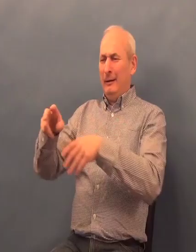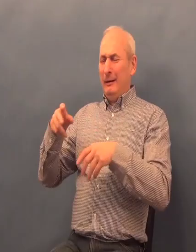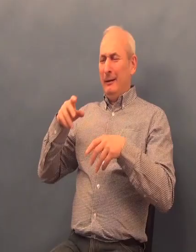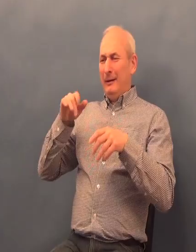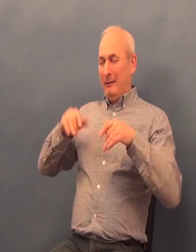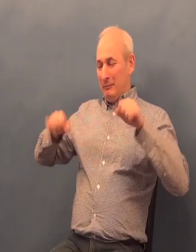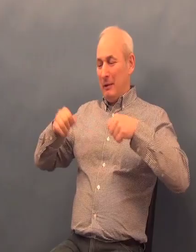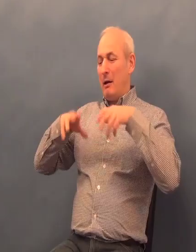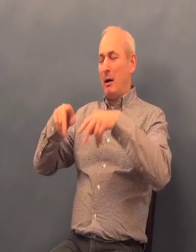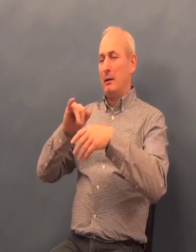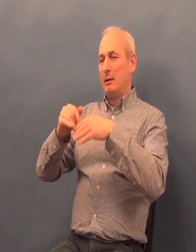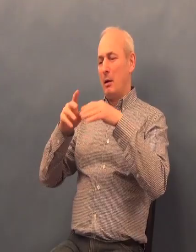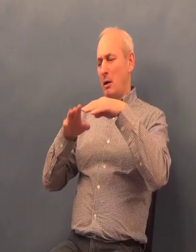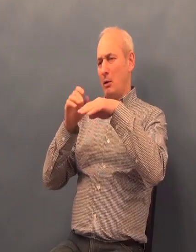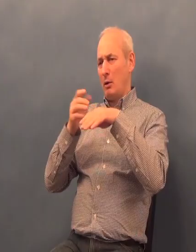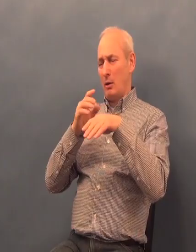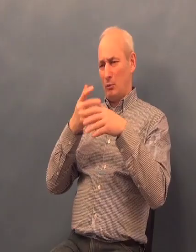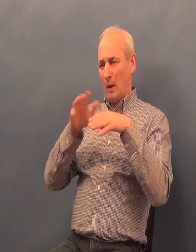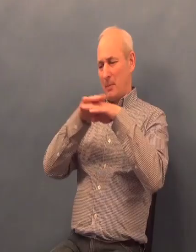Jeleń biegnie i dociera do urwiska.